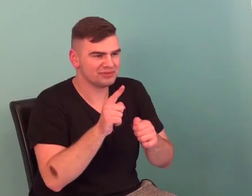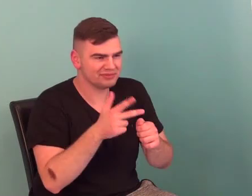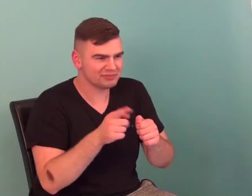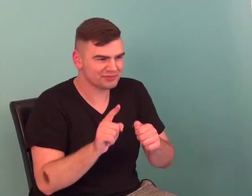Trzydzieści minut.